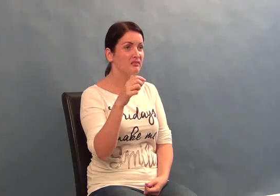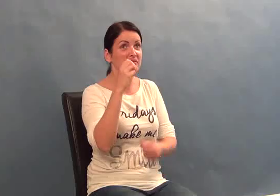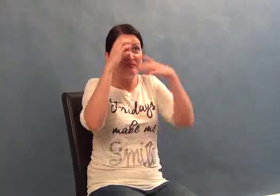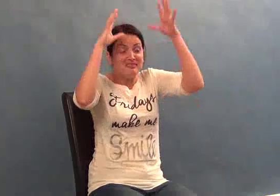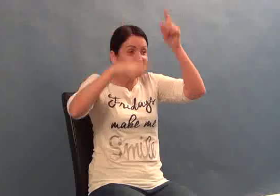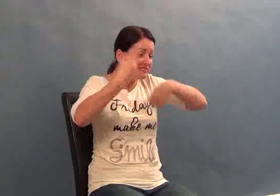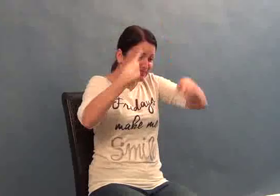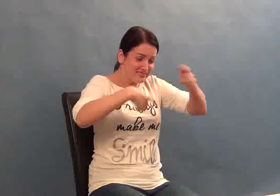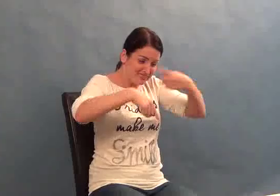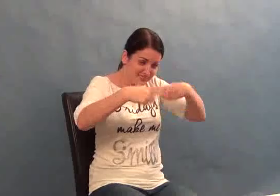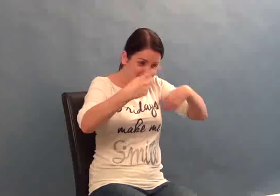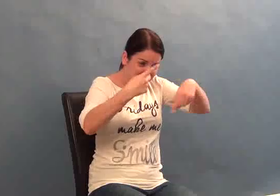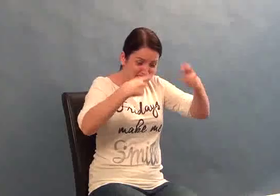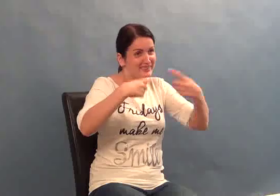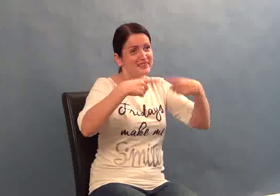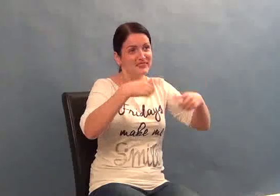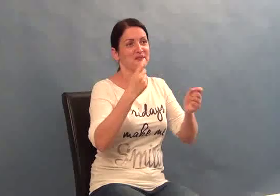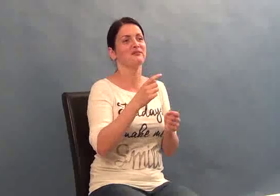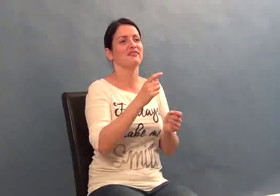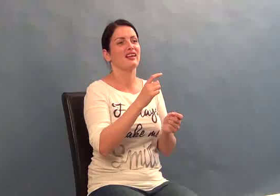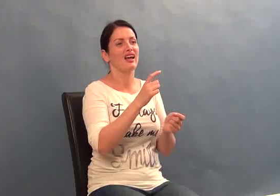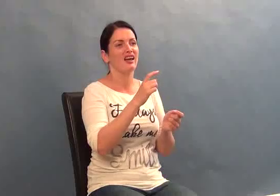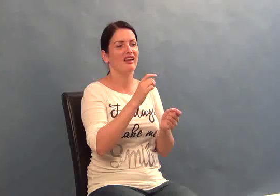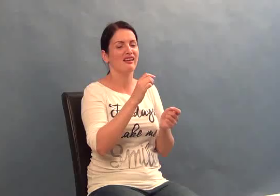Kura, jak zobaczyła kota to się wywracała.